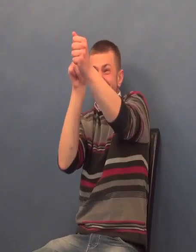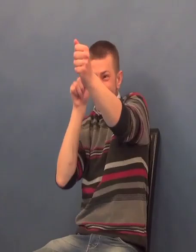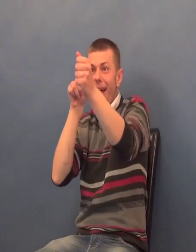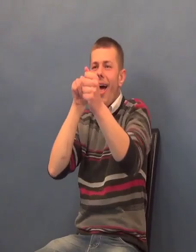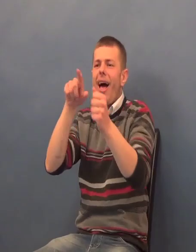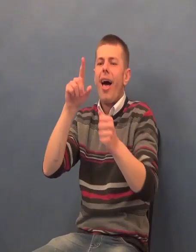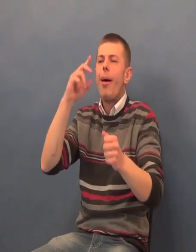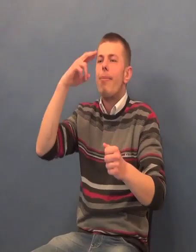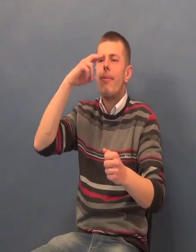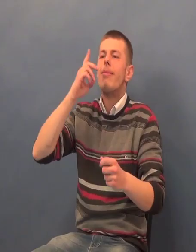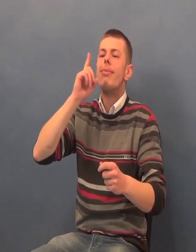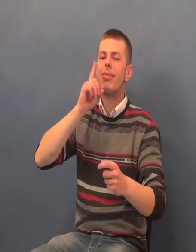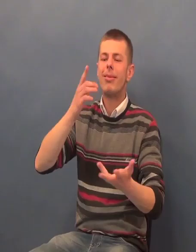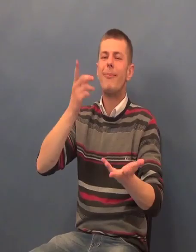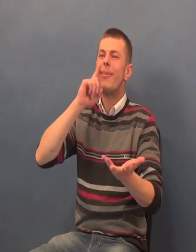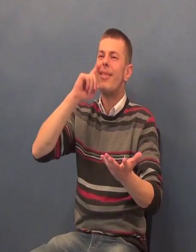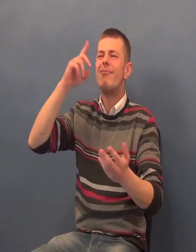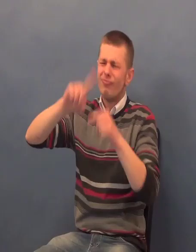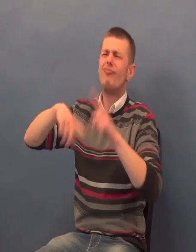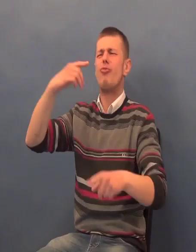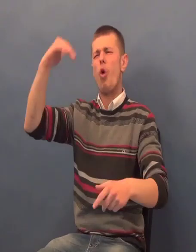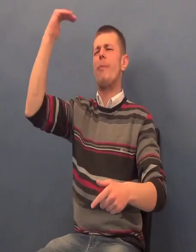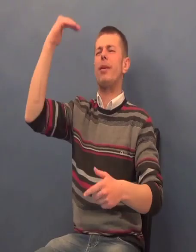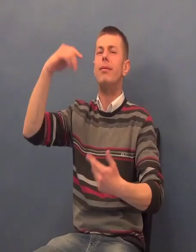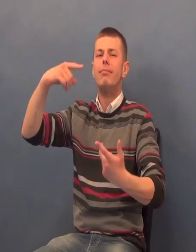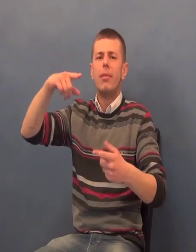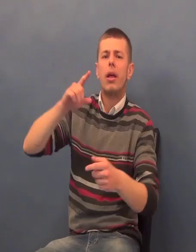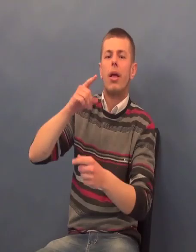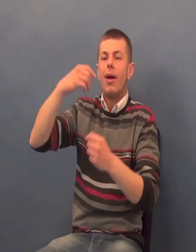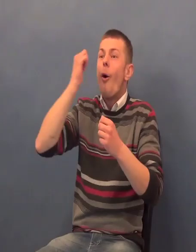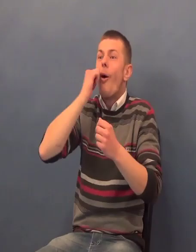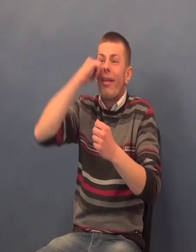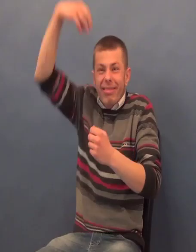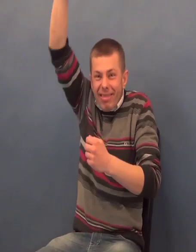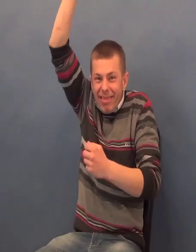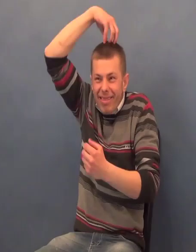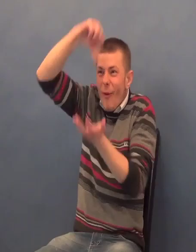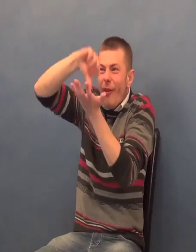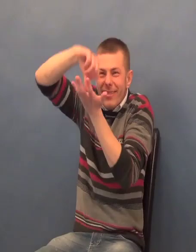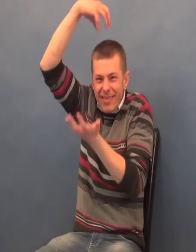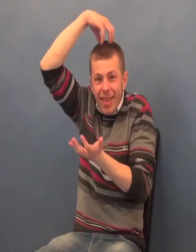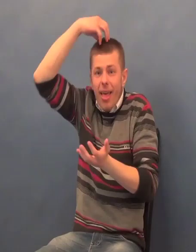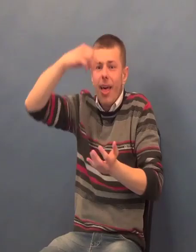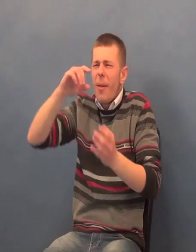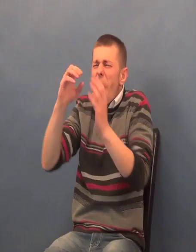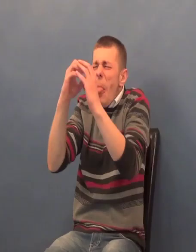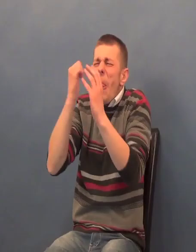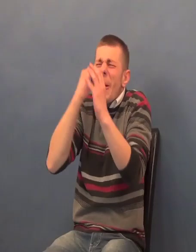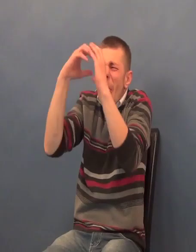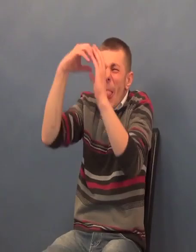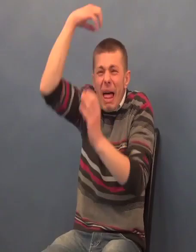A tata..., czyli duży chłopak, taki normalny, ma jabłko na środku głowy, takie małe jabłko na głowie.